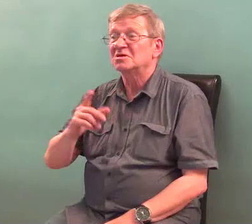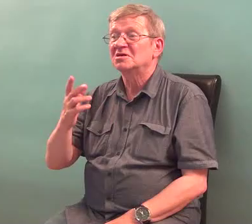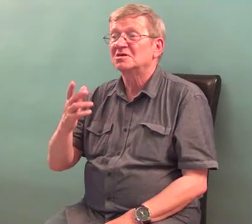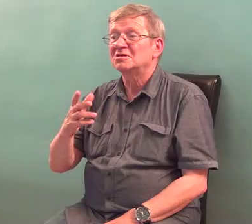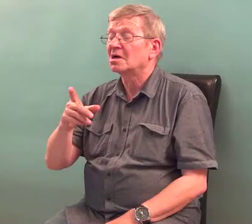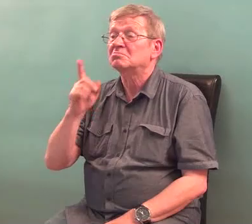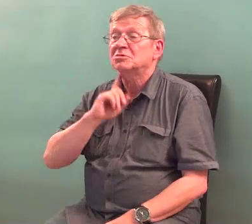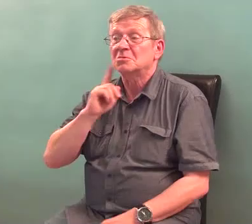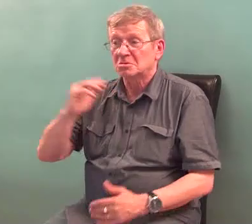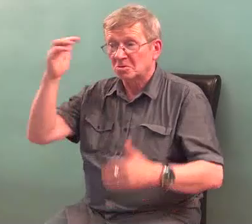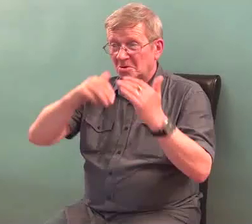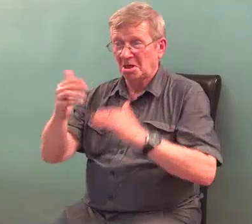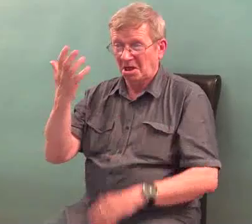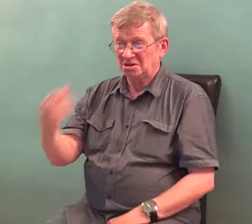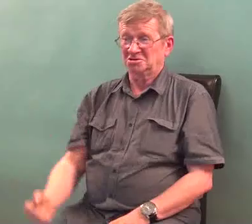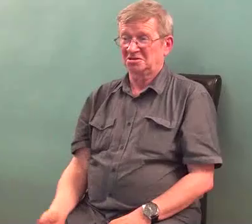W Przemyślu są góry.